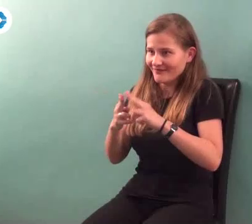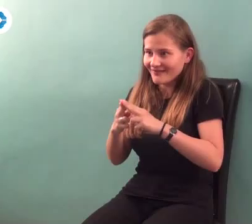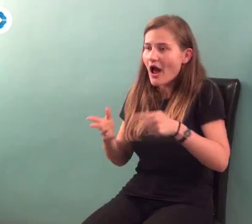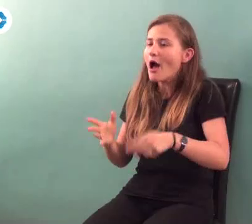Co?